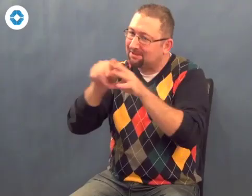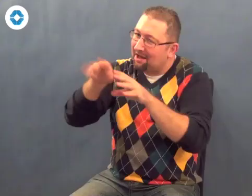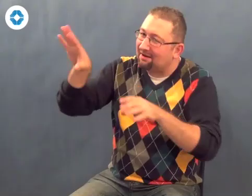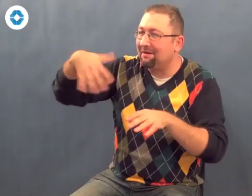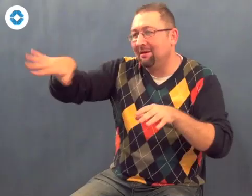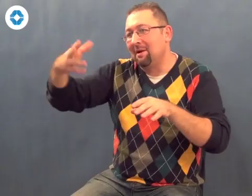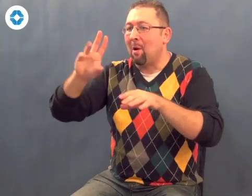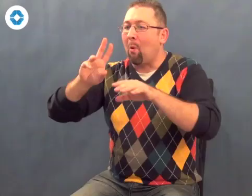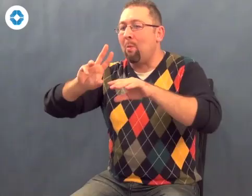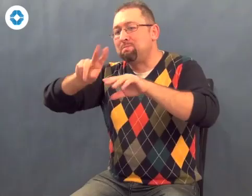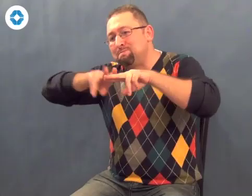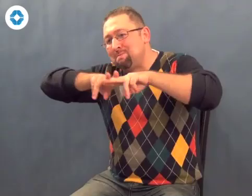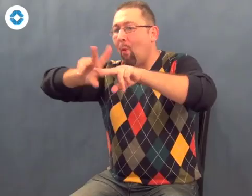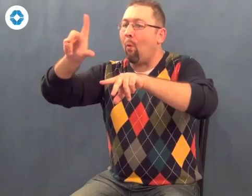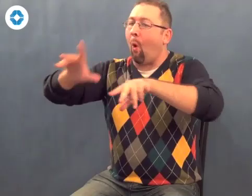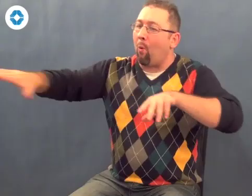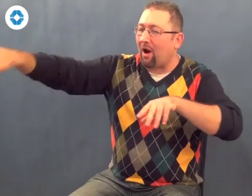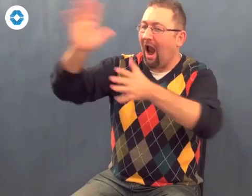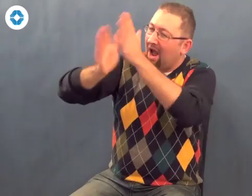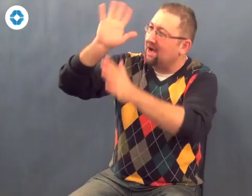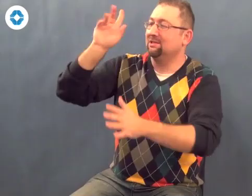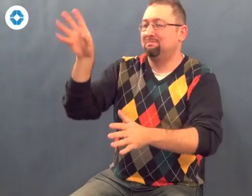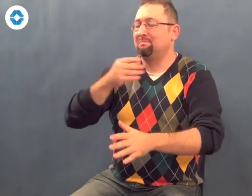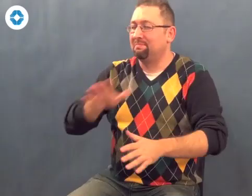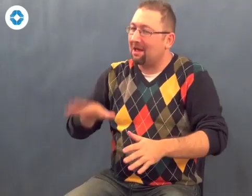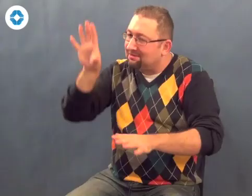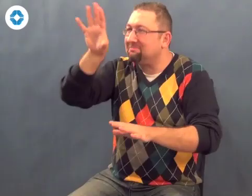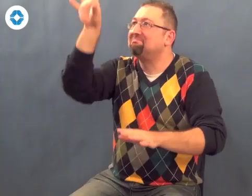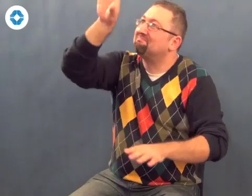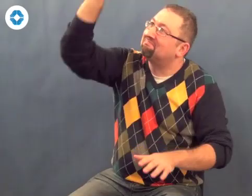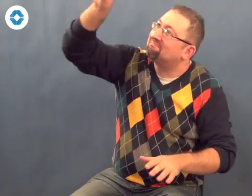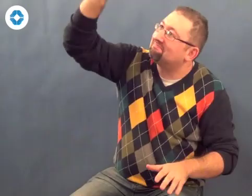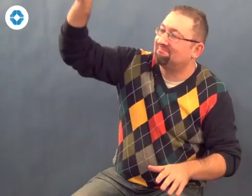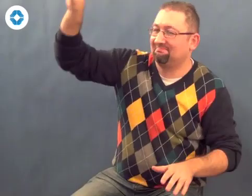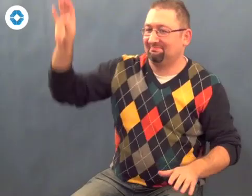Idą razem z psem przez pole, łąkę, las, oglądają okolicę.